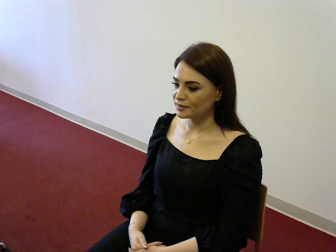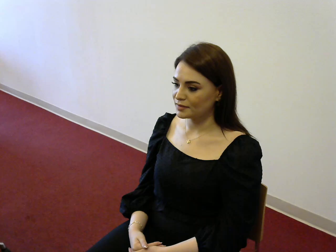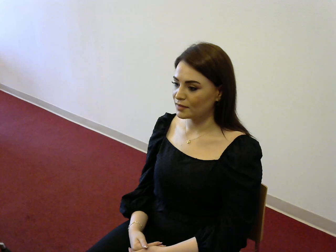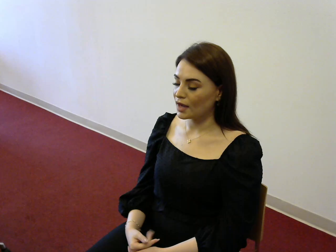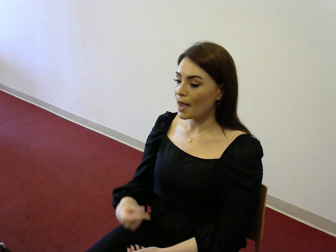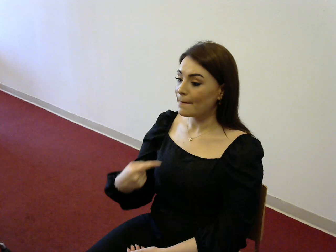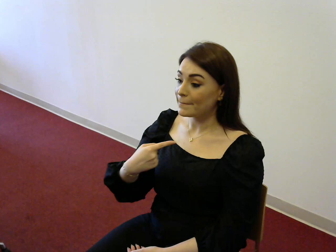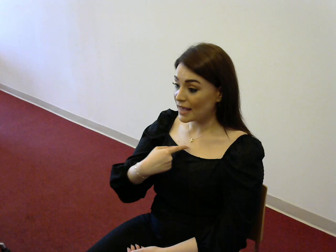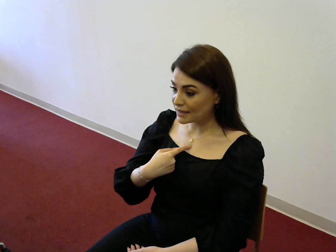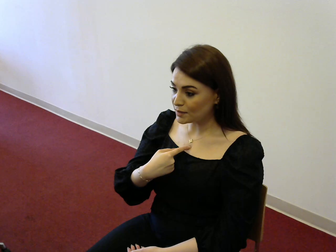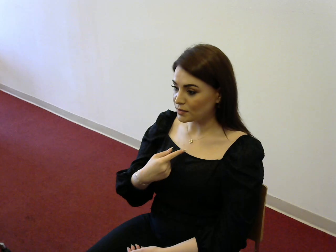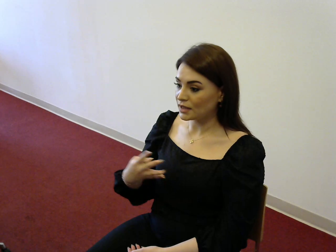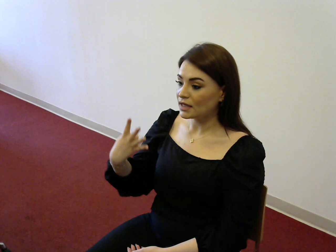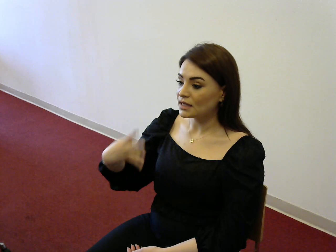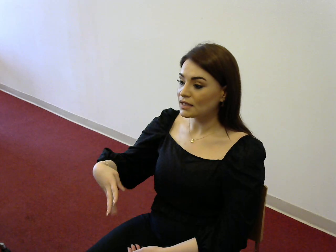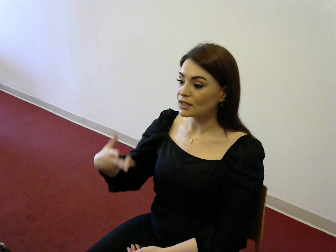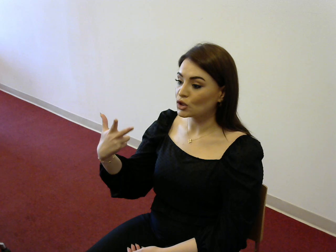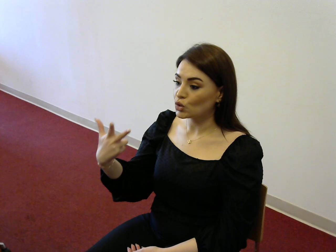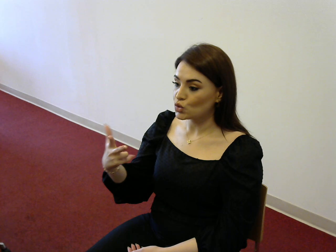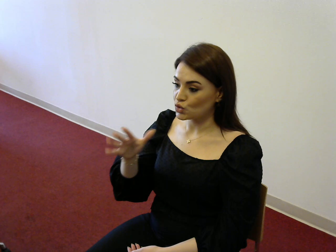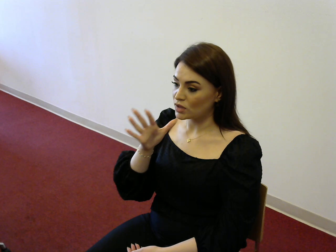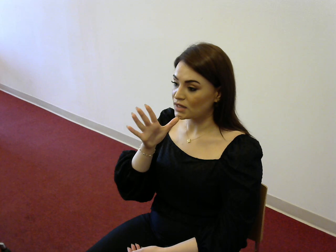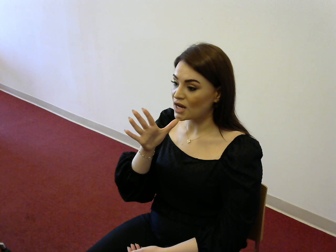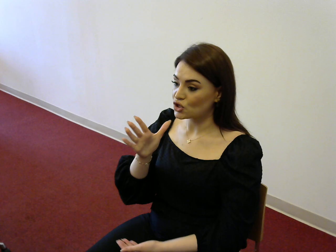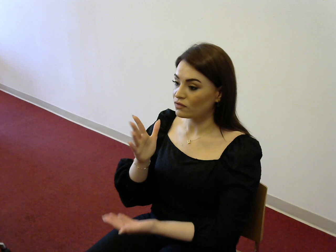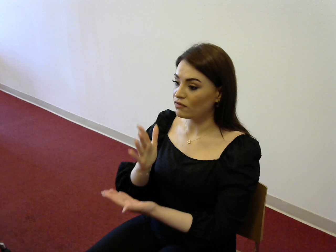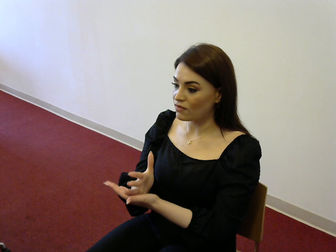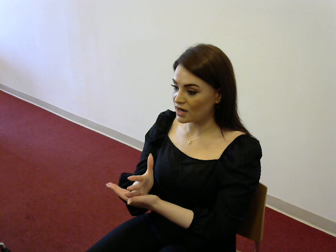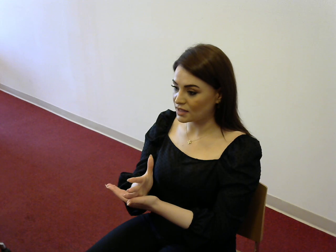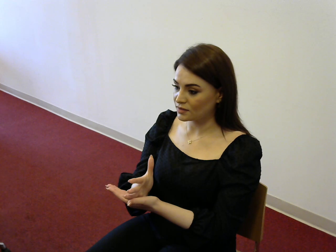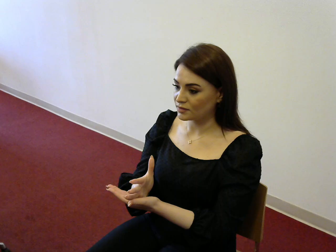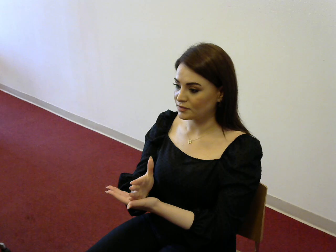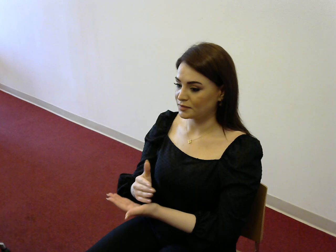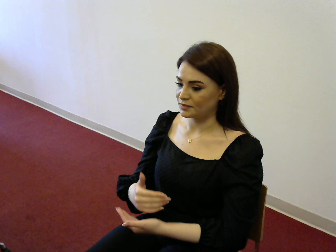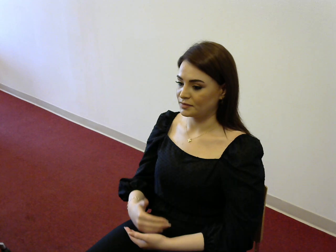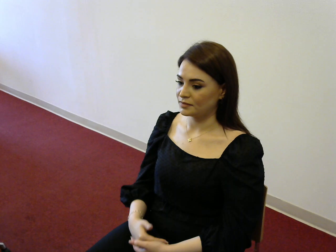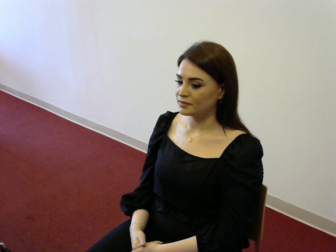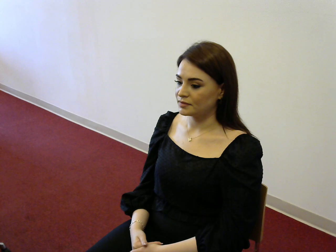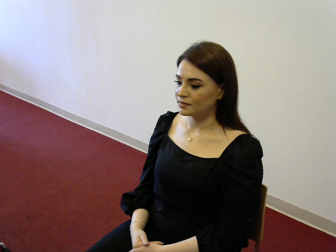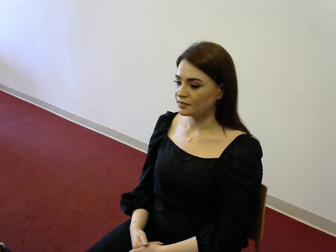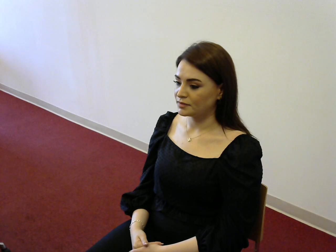Mənim 43 yaşım var